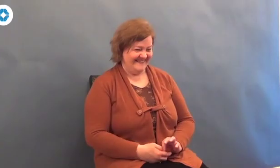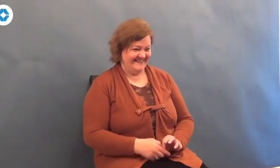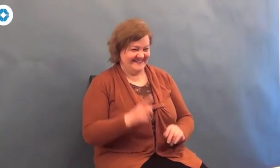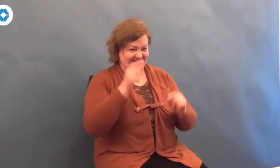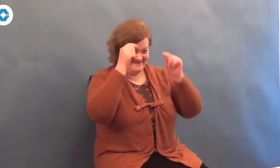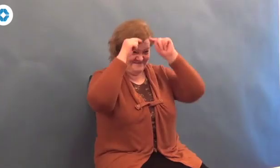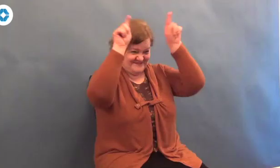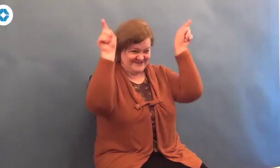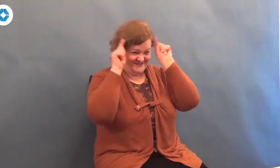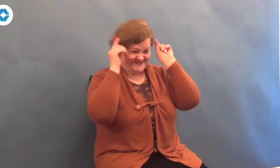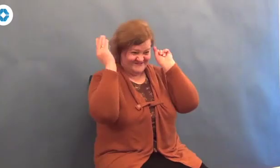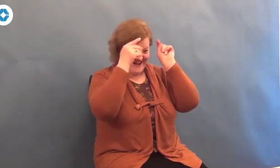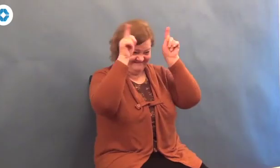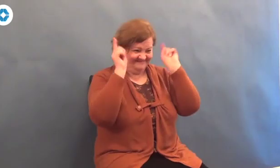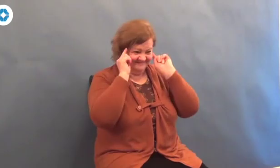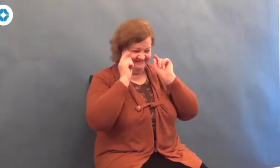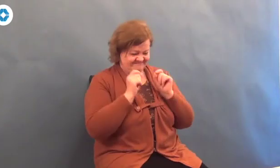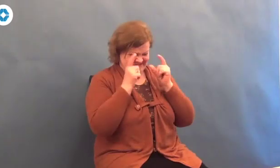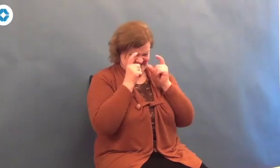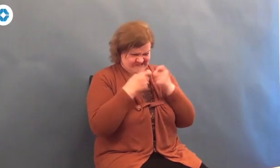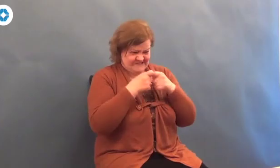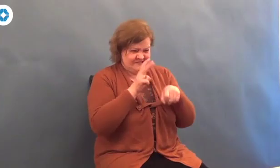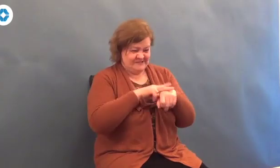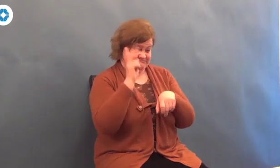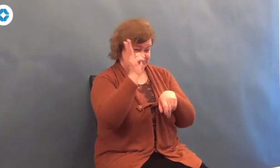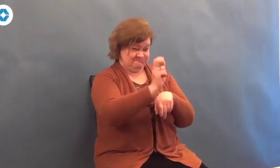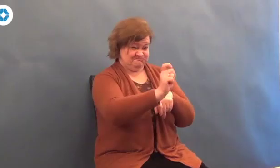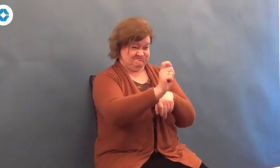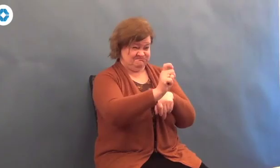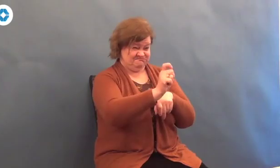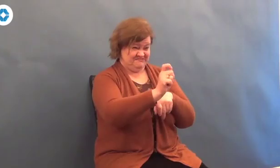Myszka Miki, ta z czarnymi uszami, budzi się zdenerwowana, bo budzik głośno dzwoni.